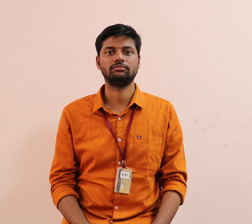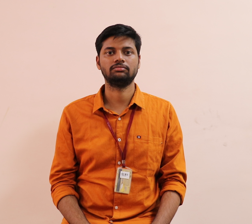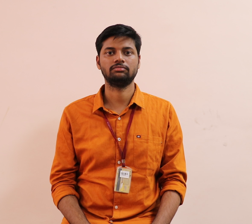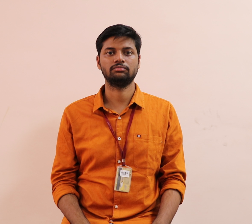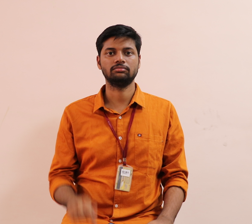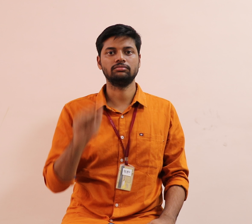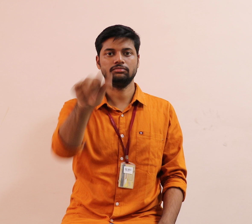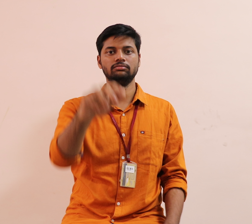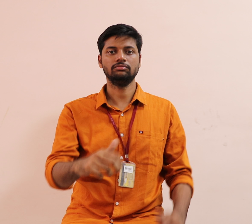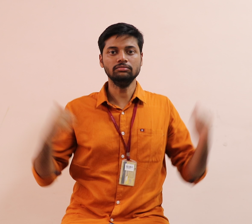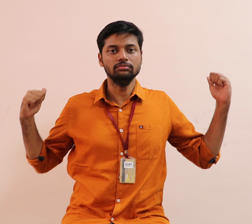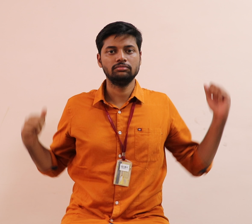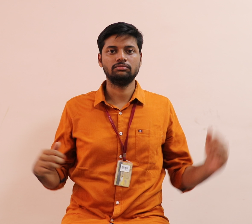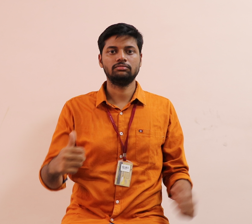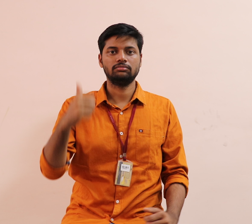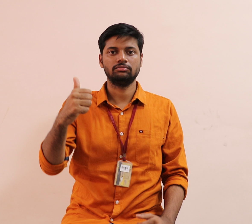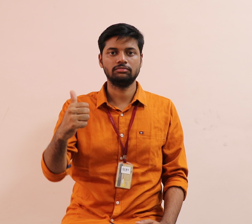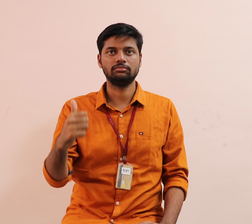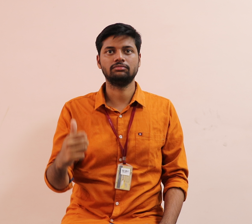how dare you